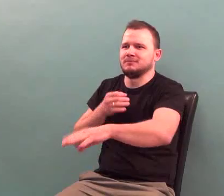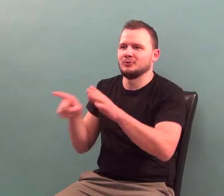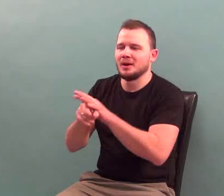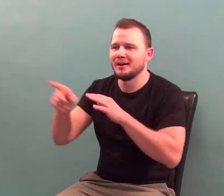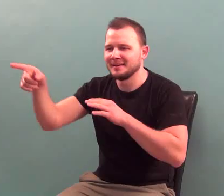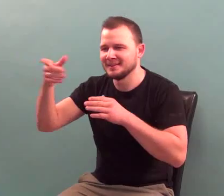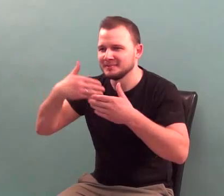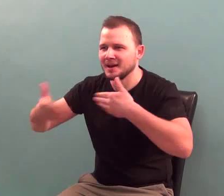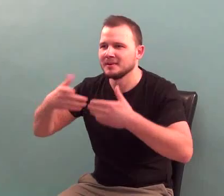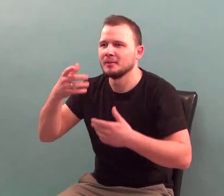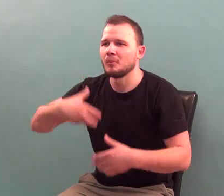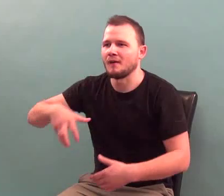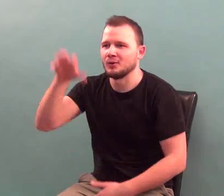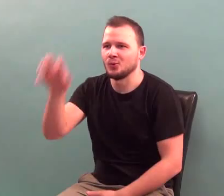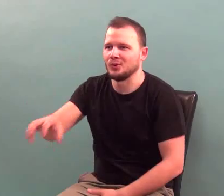Kot toczy się do bramy kręgielni.